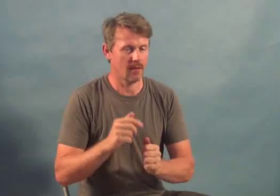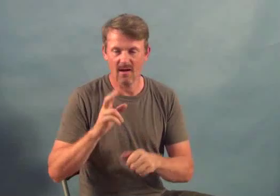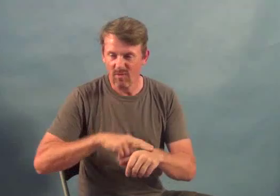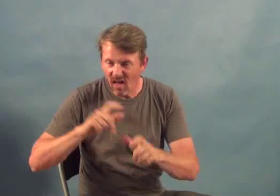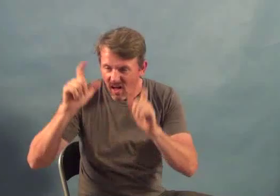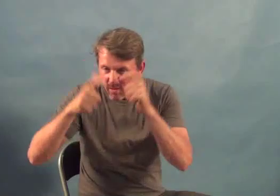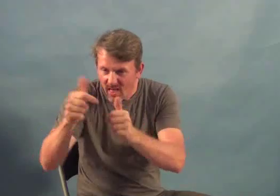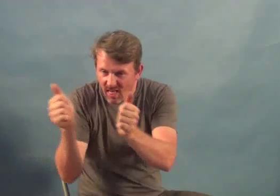Policjant złapał ich na gorącym uczynku.